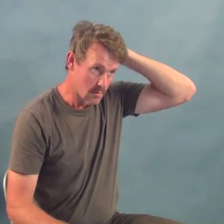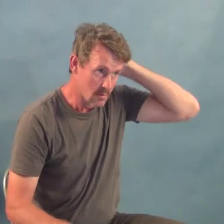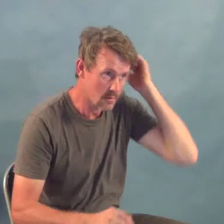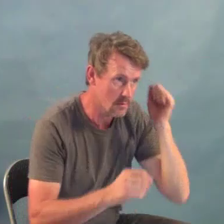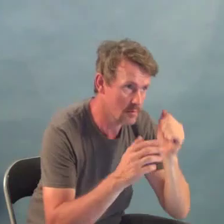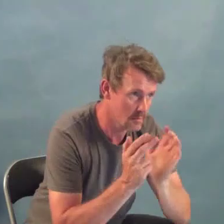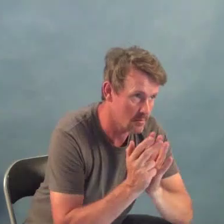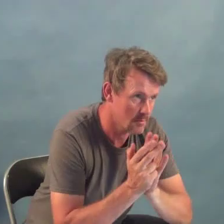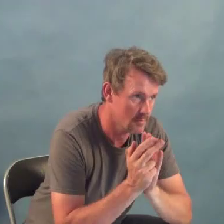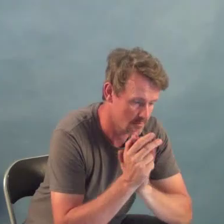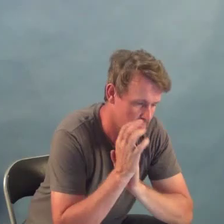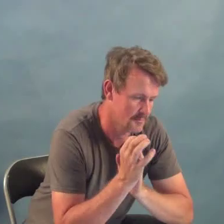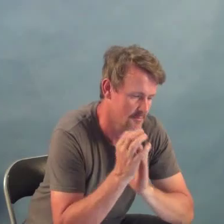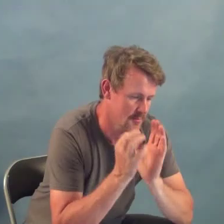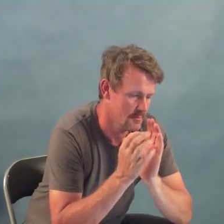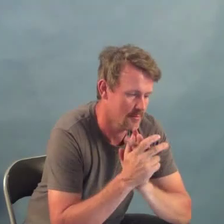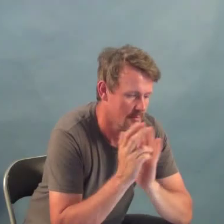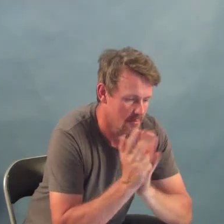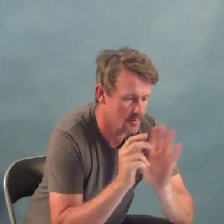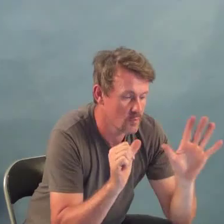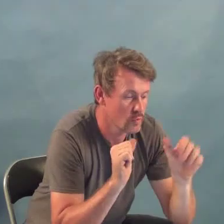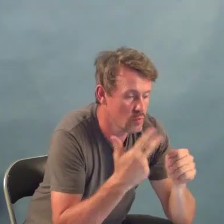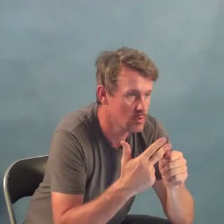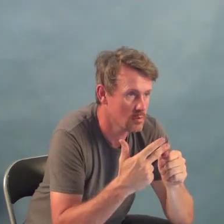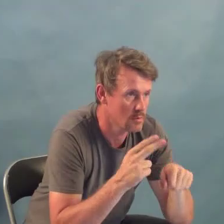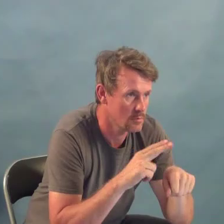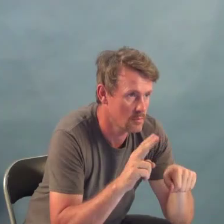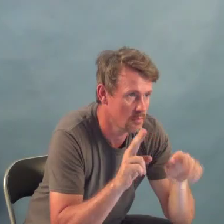Osiemnastego? Dobrze, osiemnasta trzydzieści do ósmej? Dziewiątej?